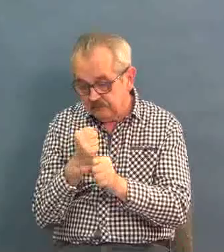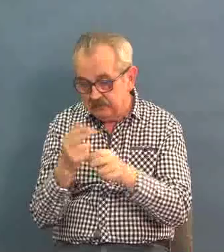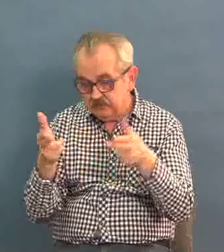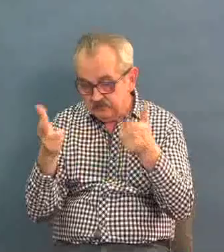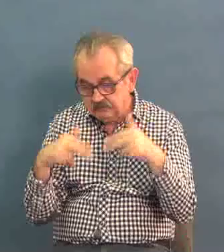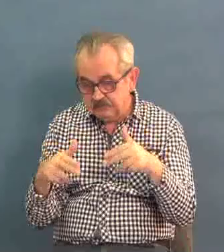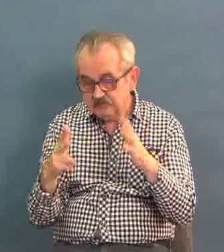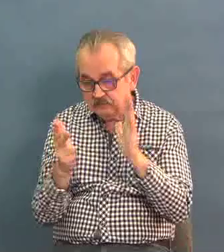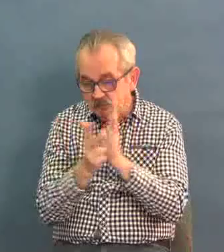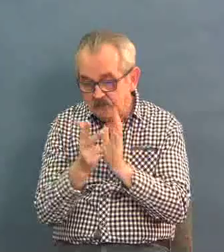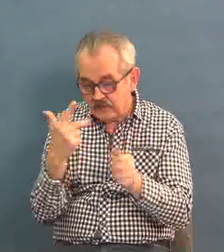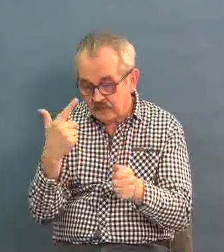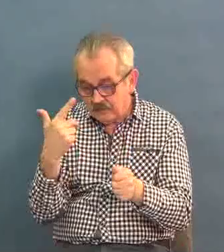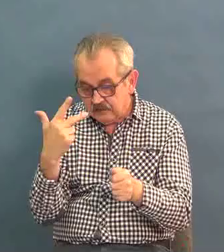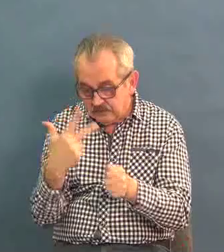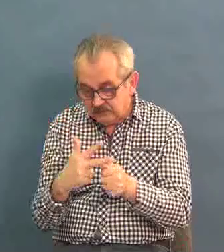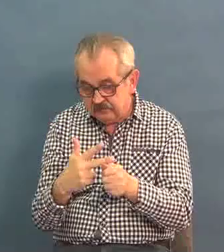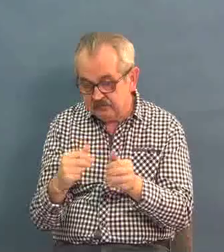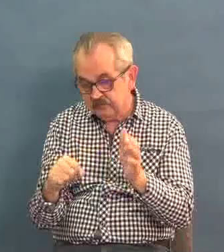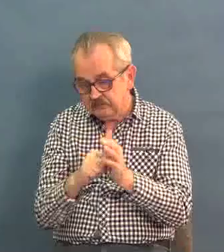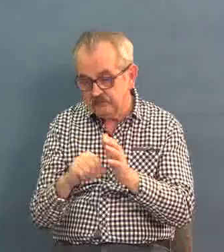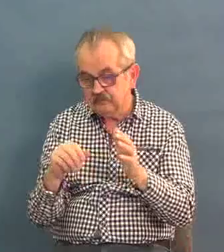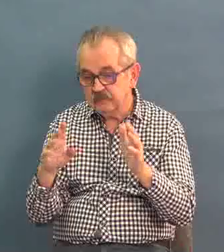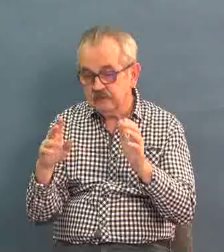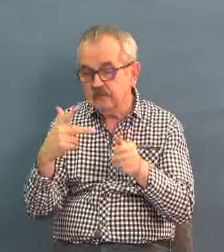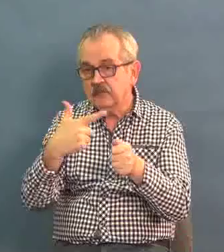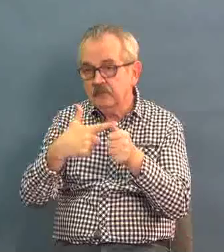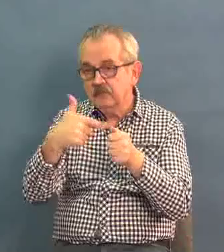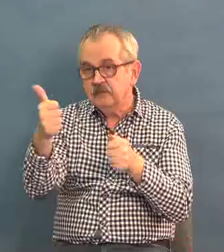Następnie od osiemnastej trzydzieści do dwudziestej pierwszej...